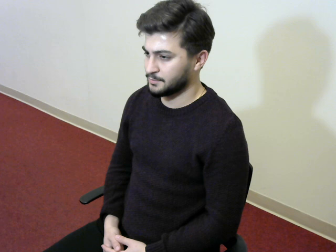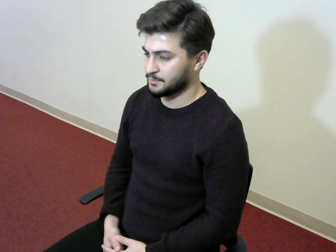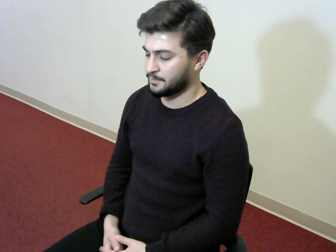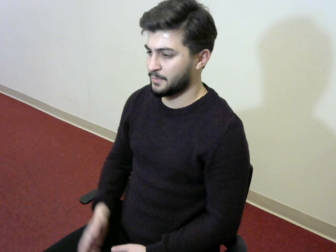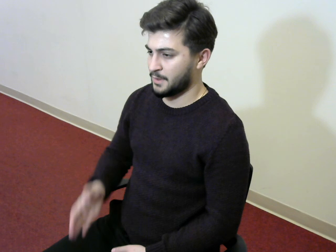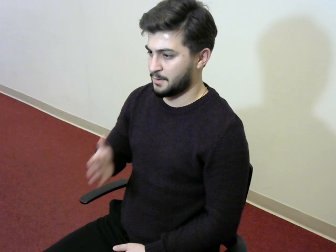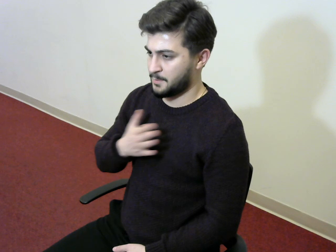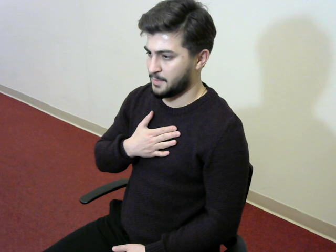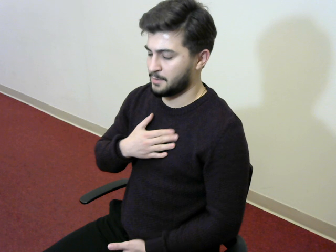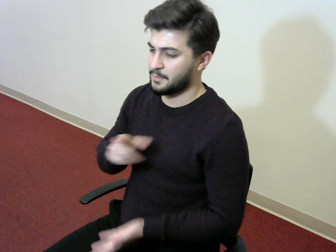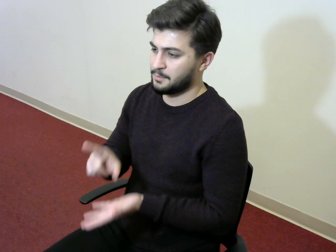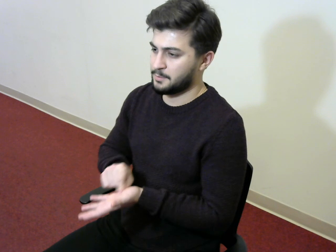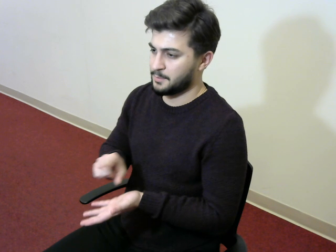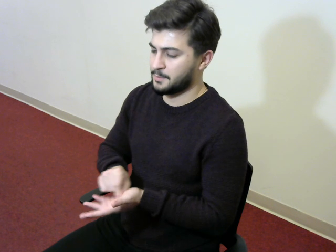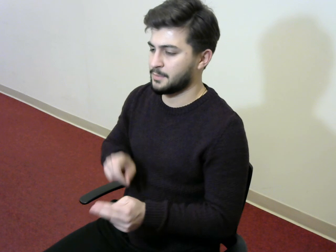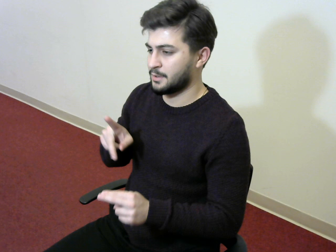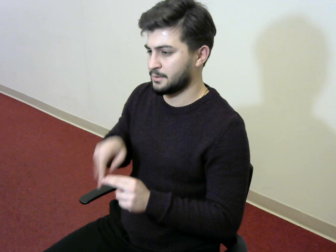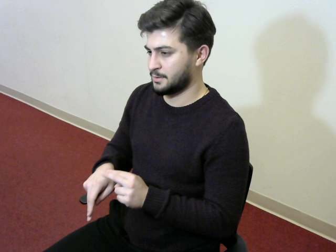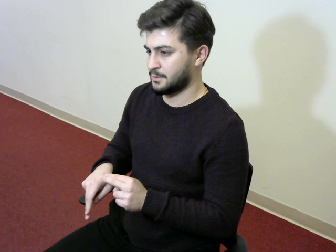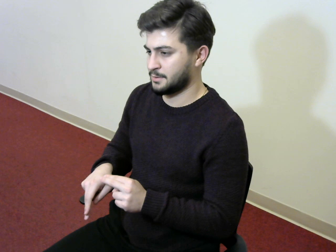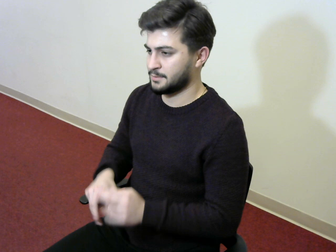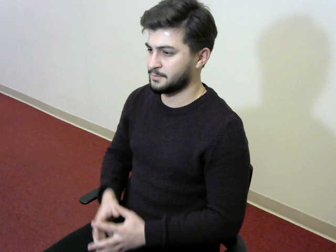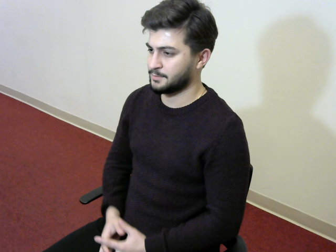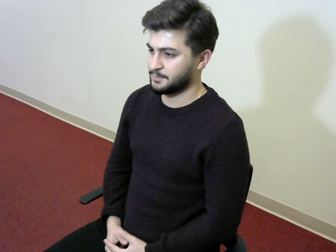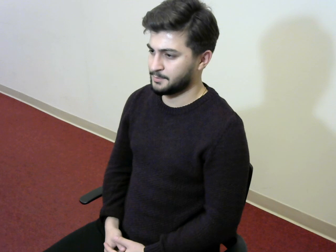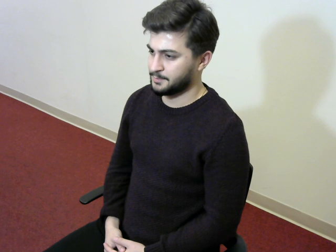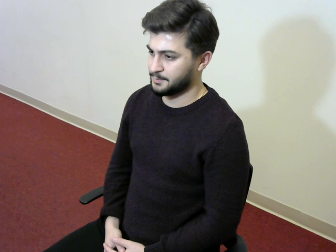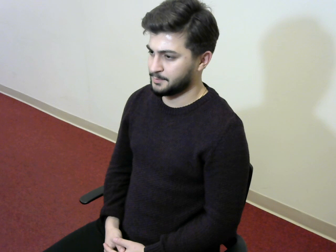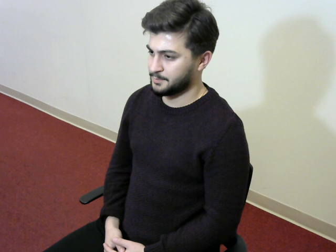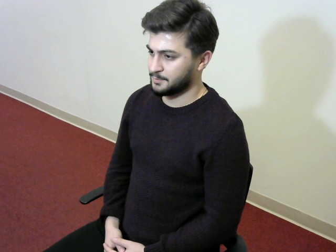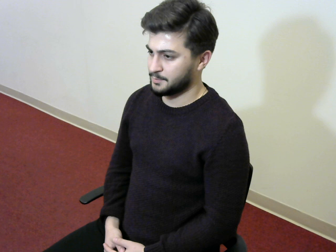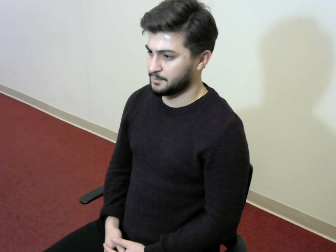Mənim pensiyamı kəsiblər